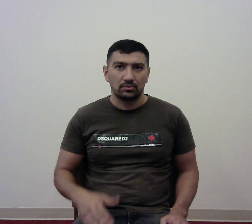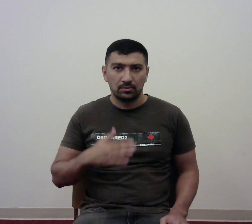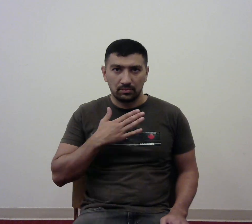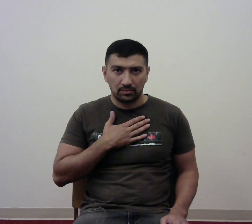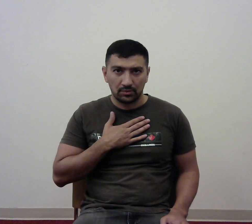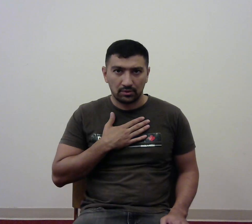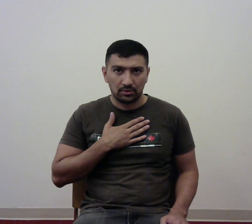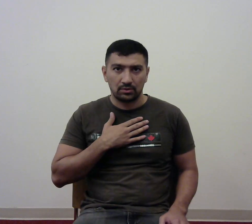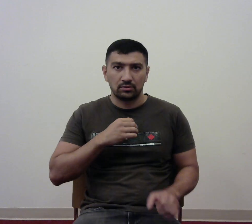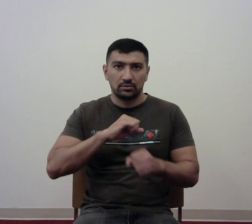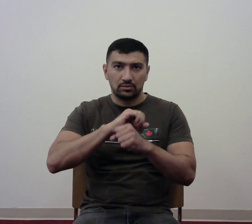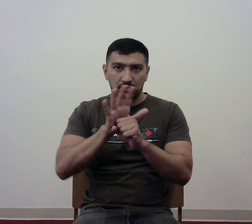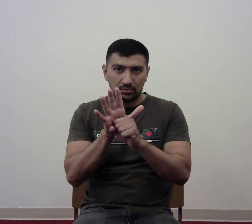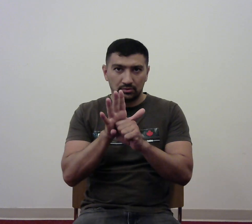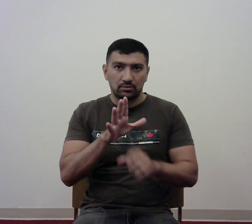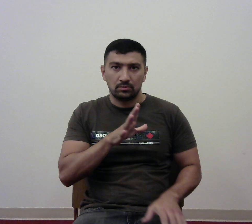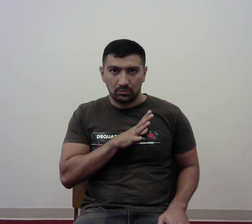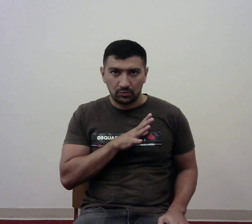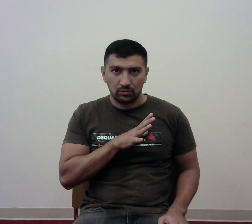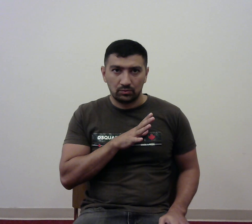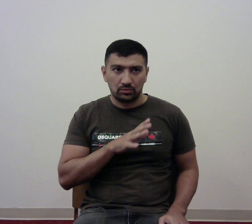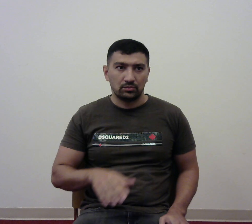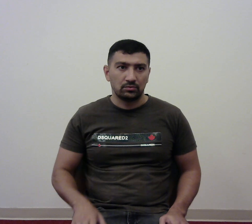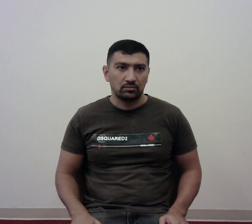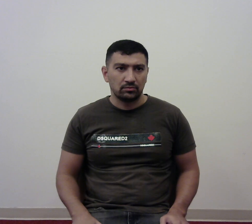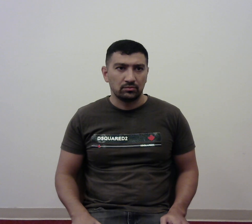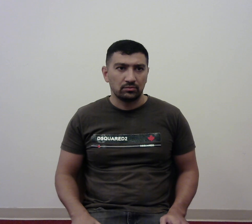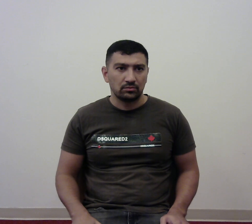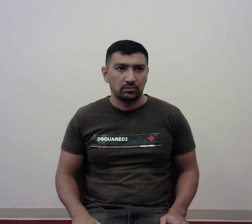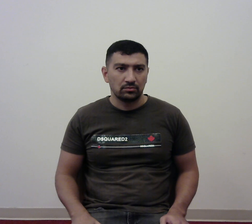Mən Covid-ə tutulmuşam